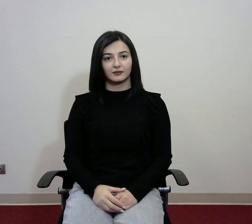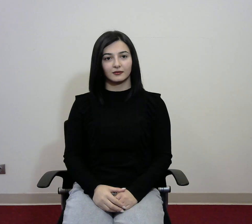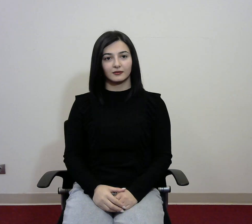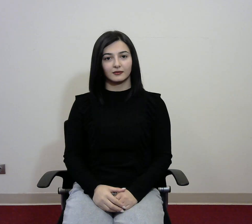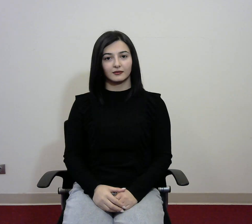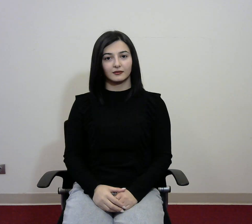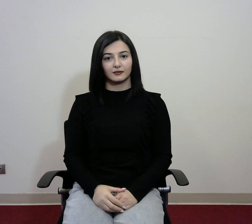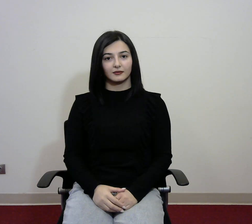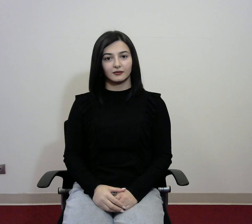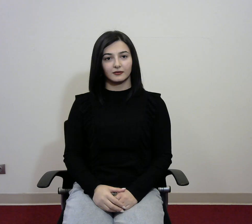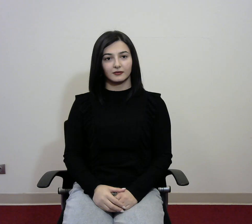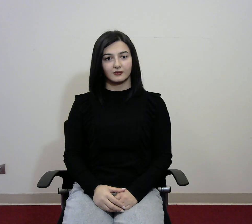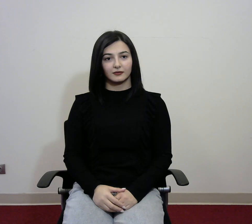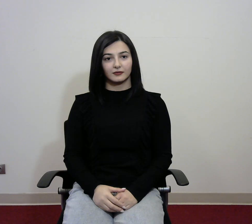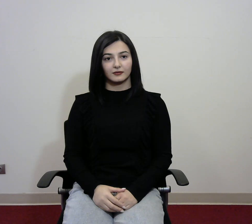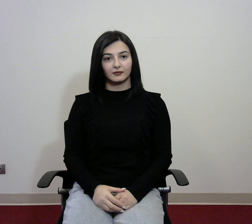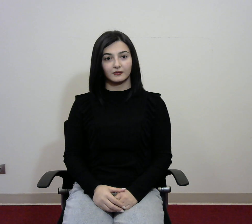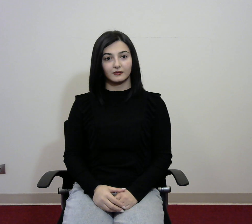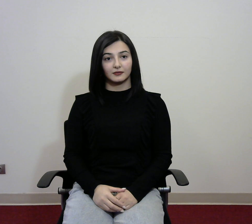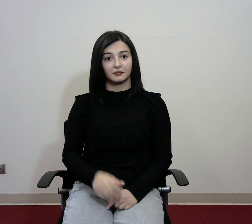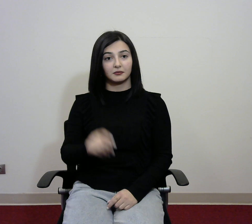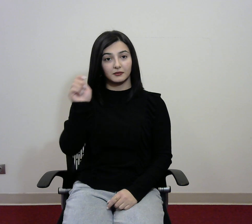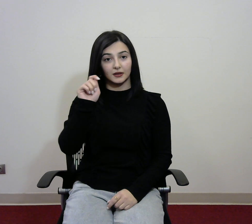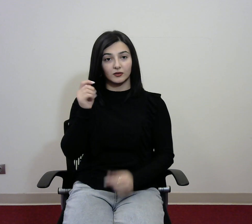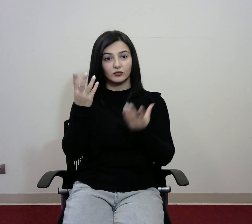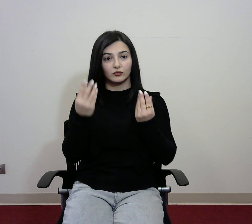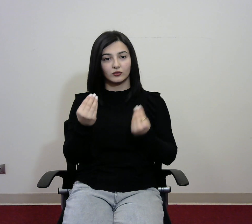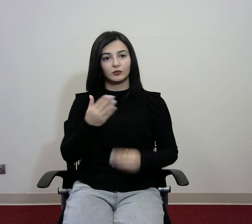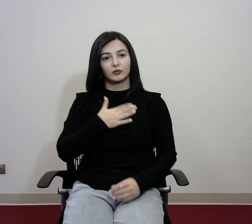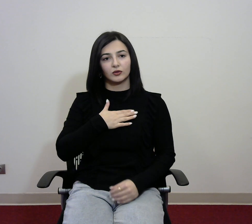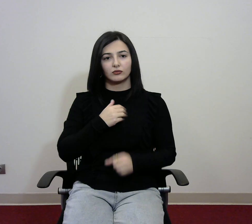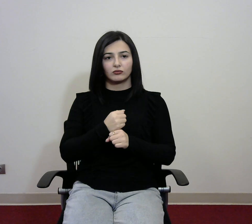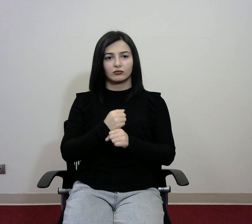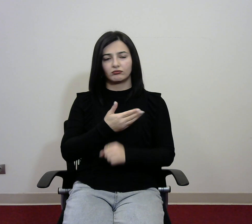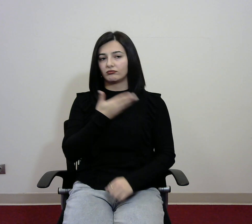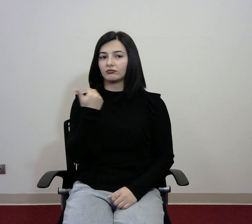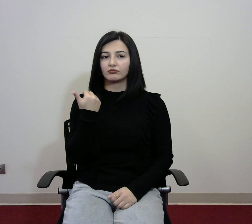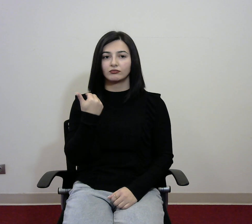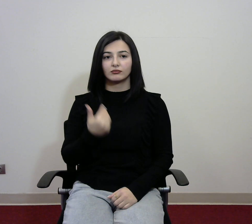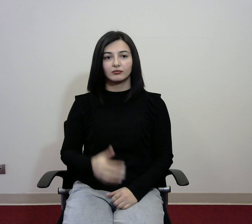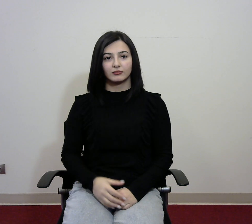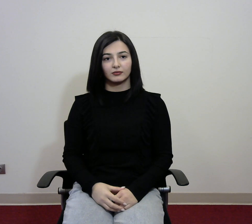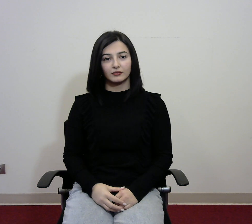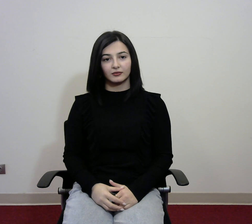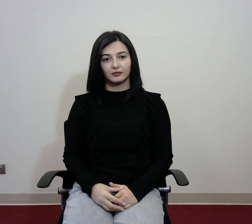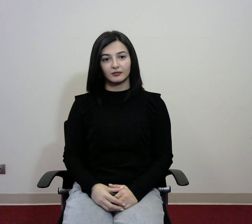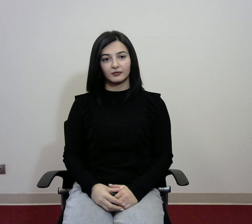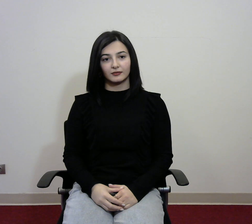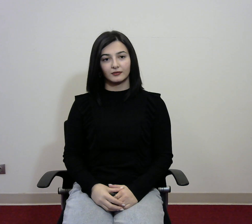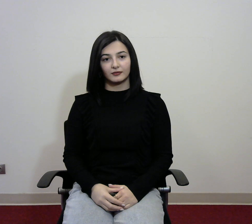Bazar günü mənim işim yoxdur